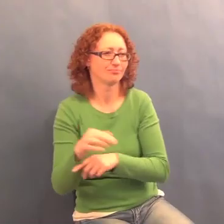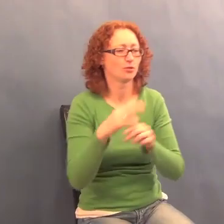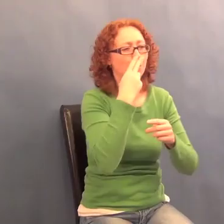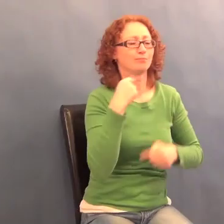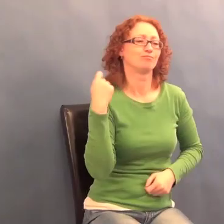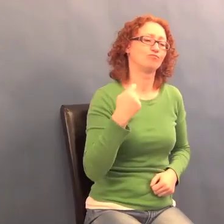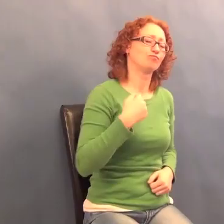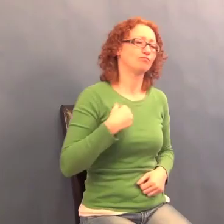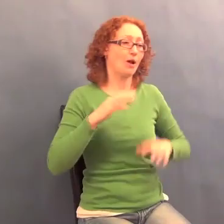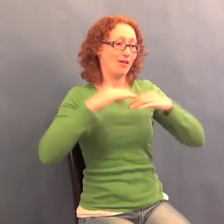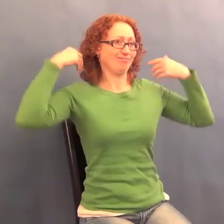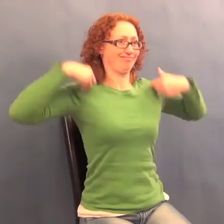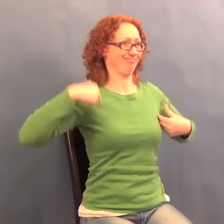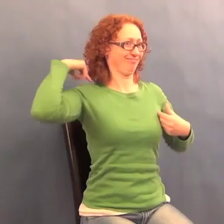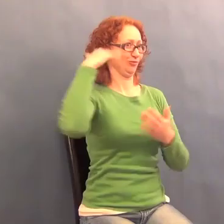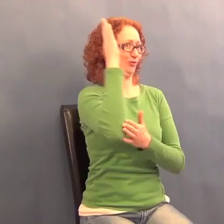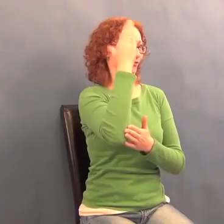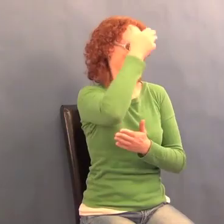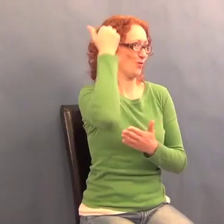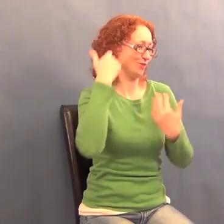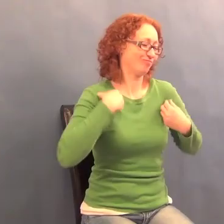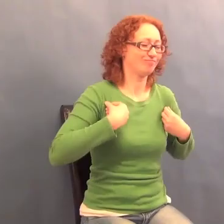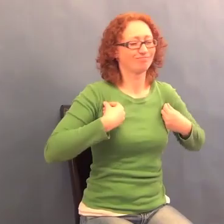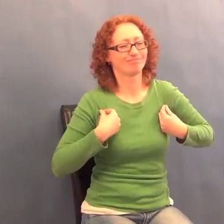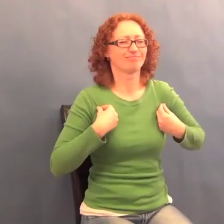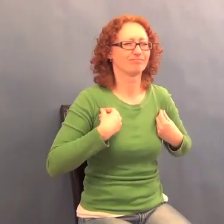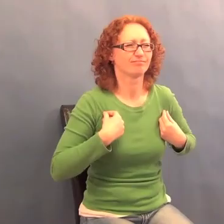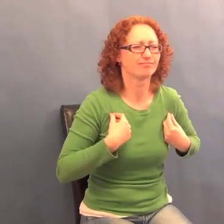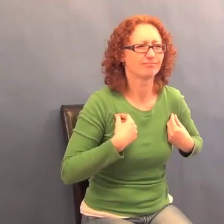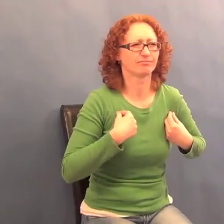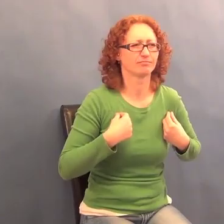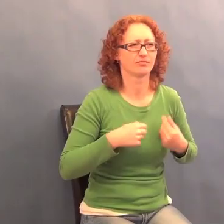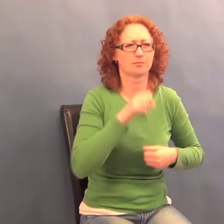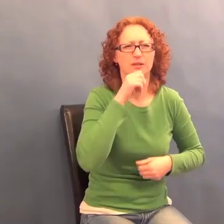Charlie Chaplin, który ma w plecaku szybę, sobie idzie i zauważa zdenerwowaną babcią, która przygląda się oknu.